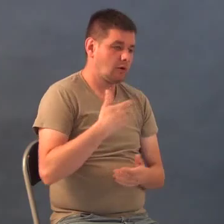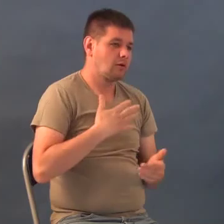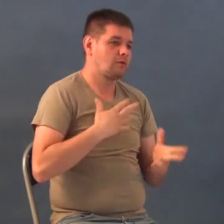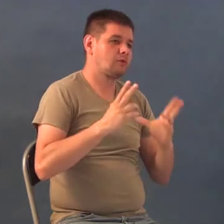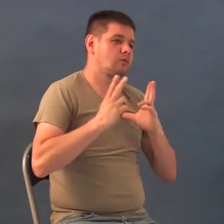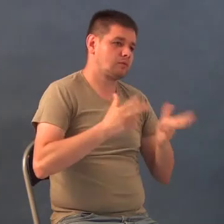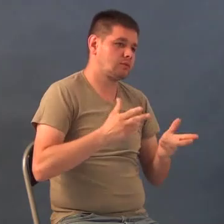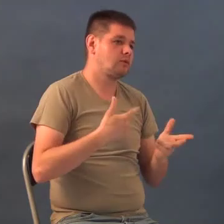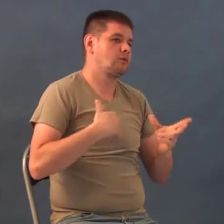Od czwartku do niedzieli.